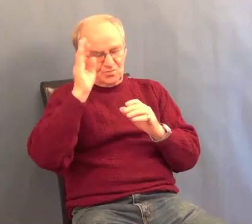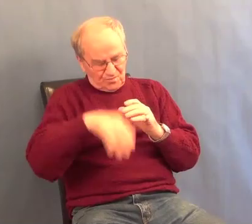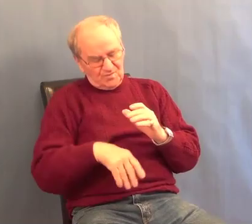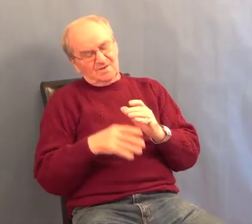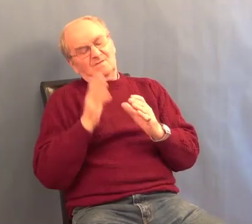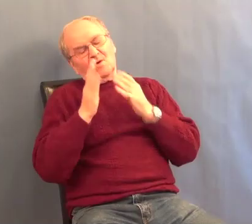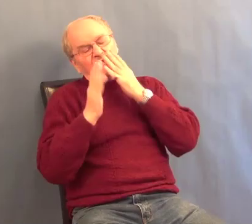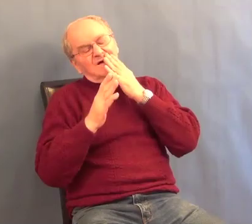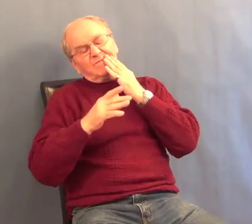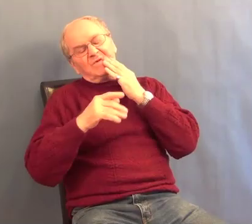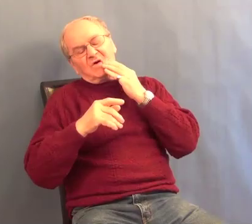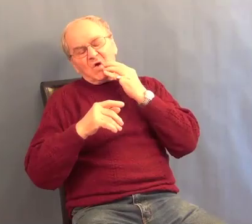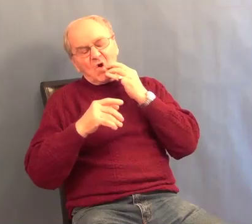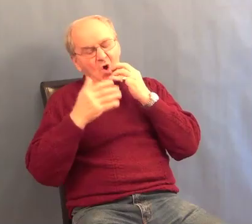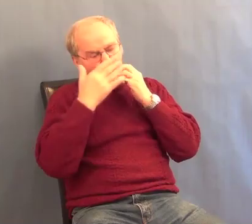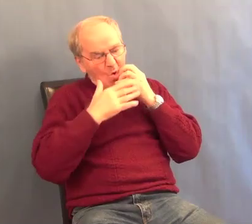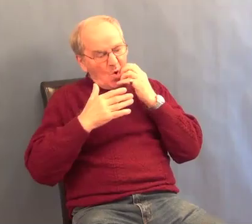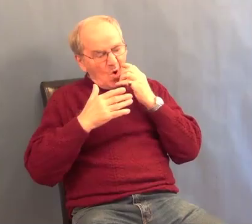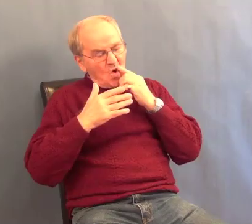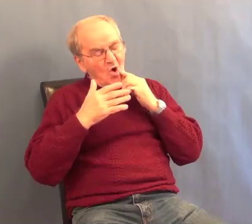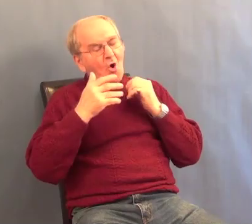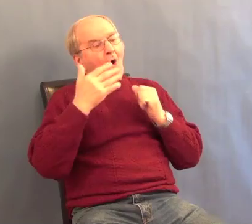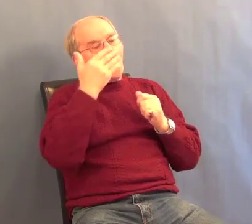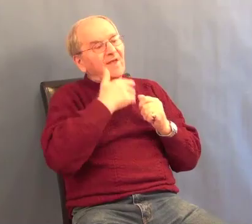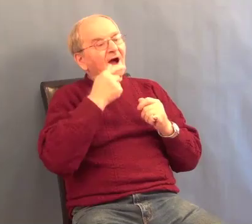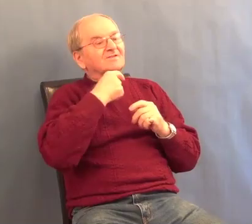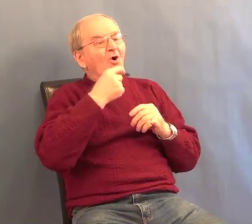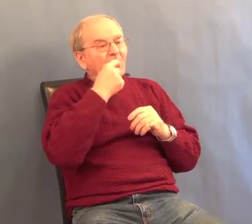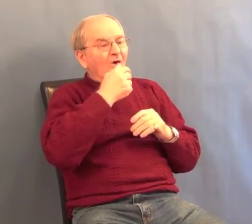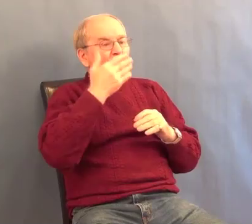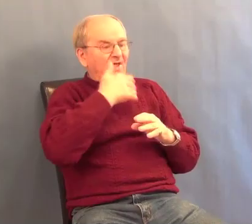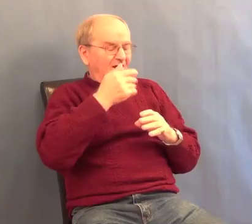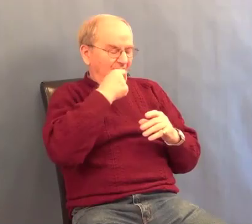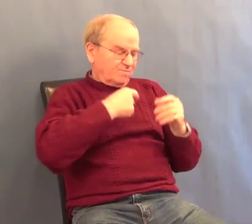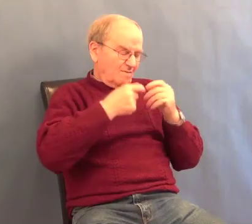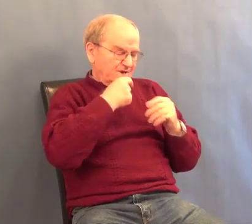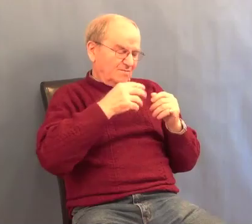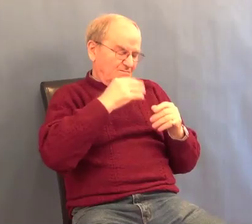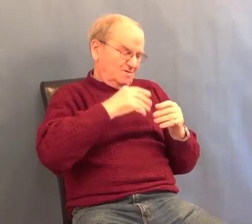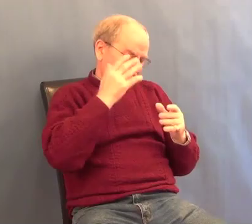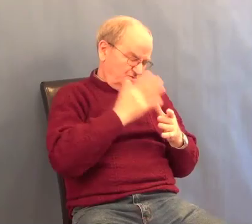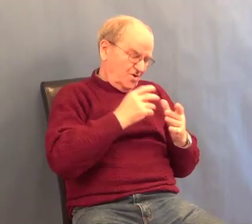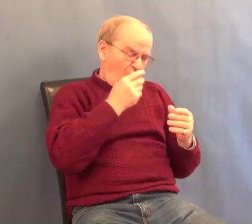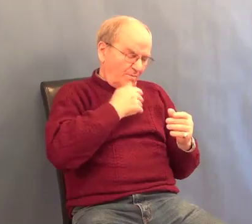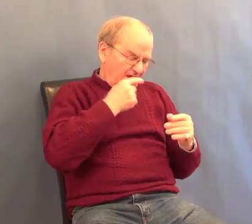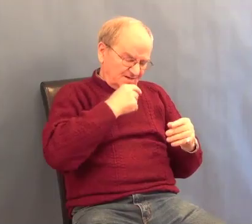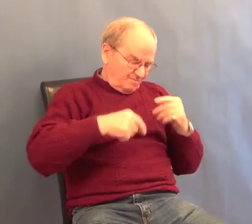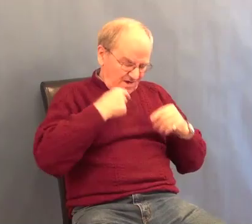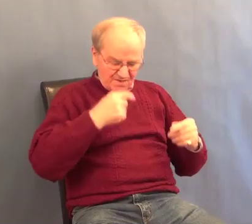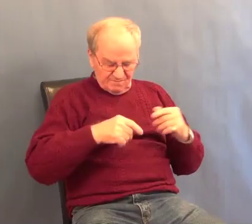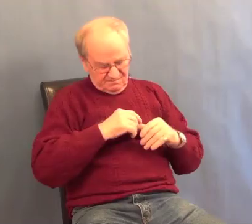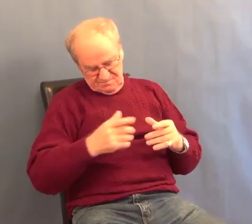Potem zjedli obiad.